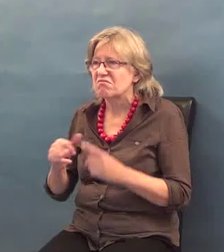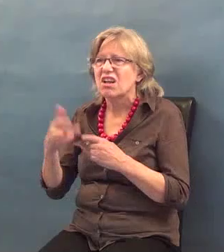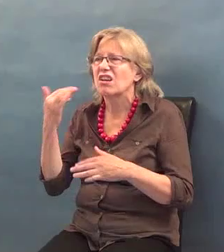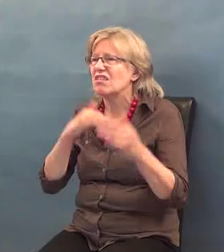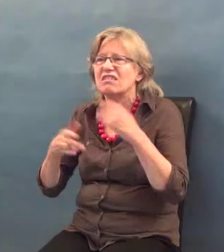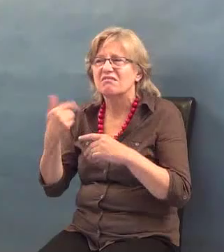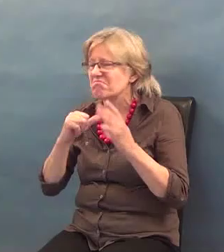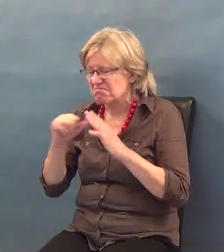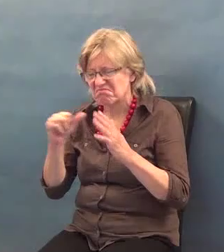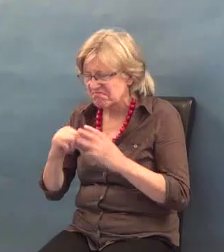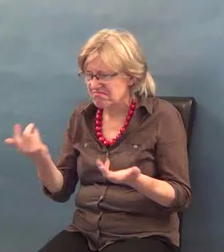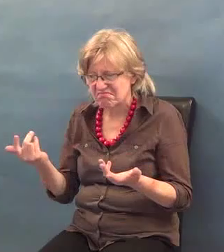Nie pasuje mi wycieczka w góry.